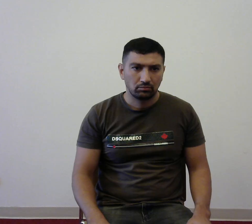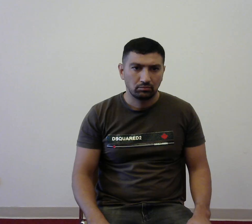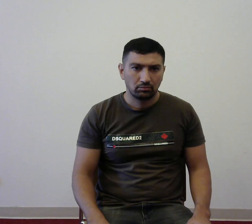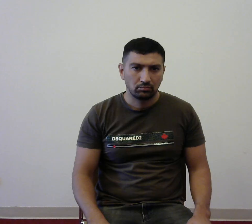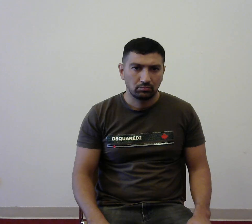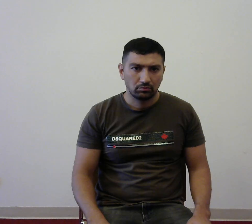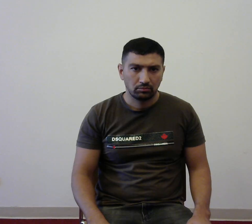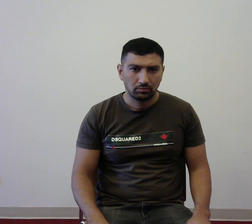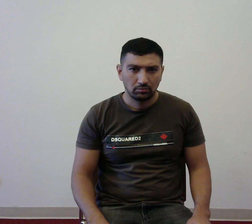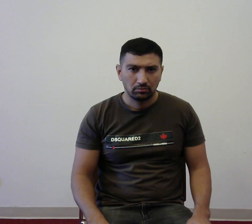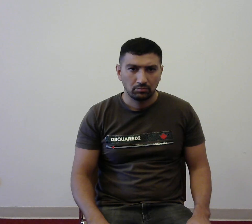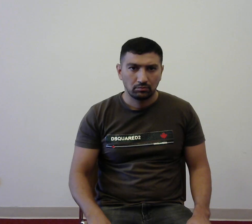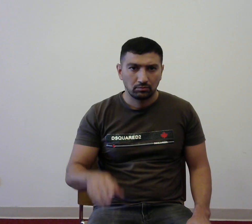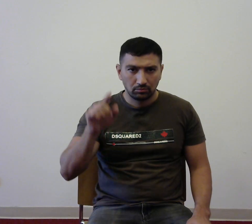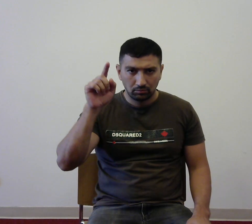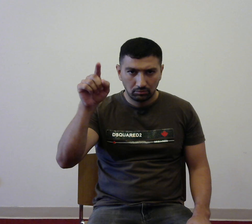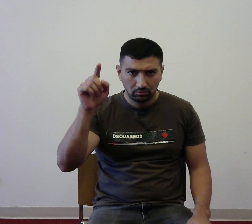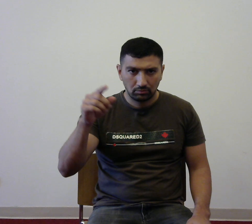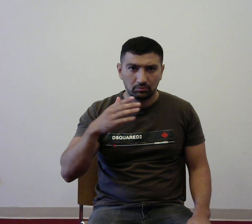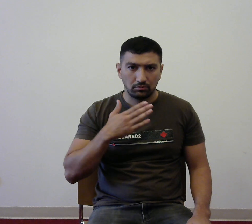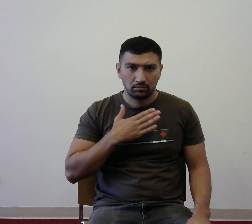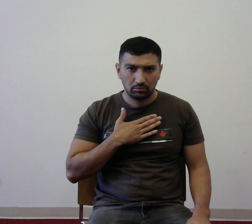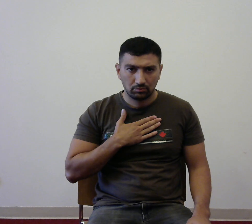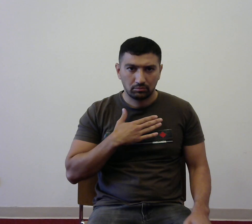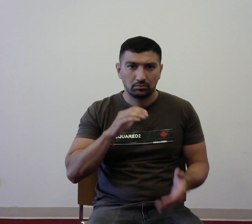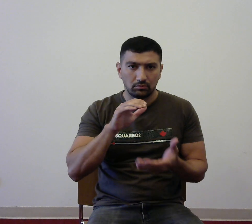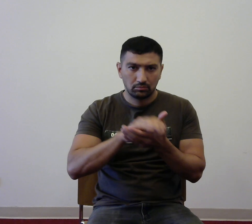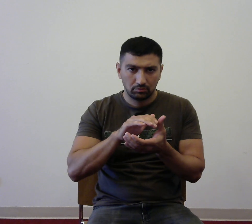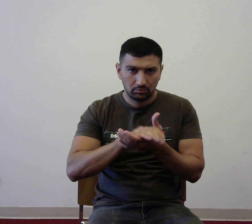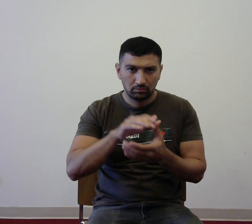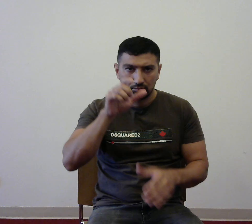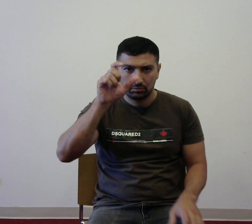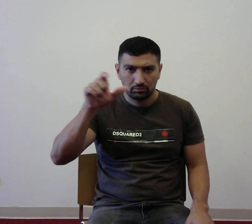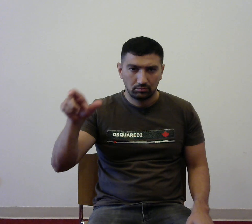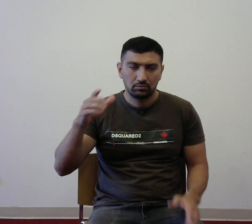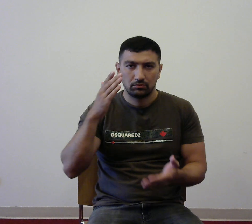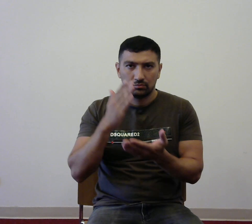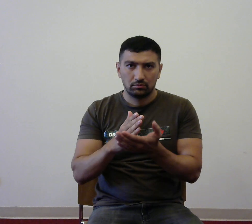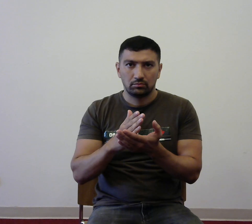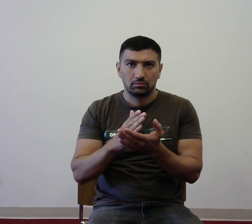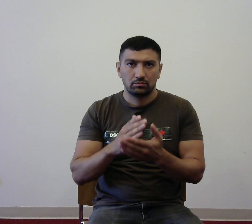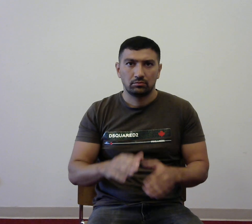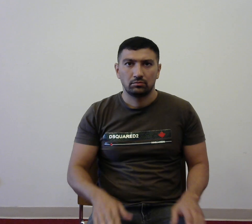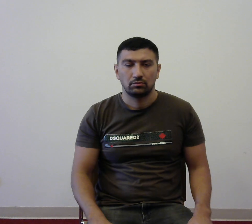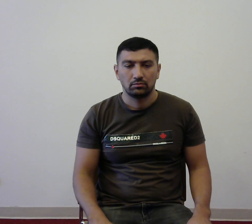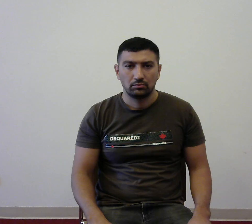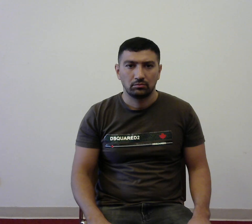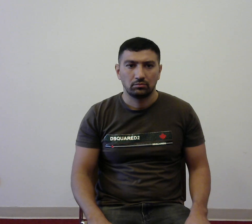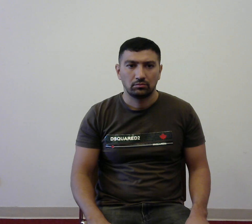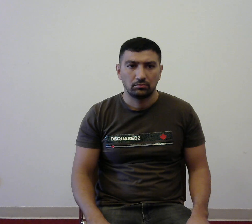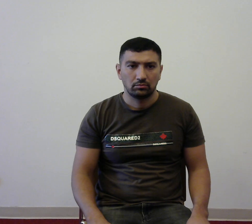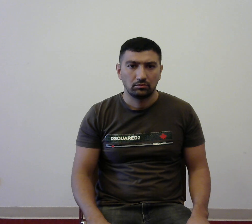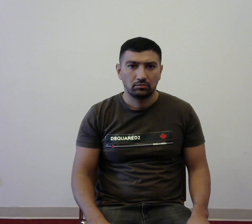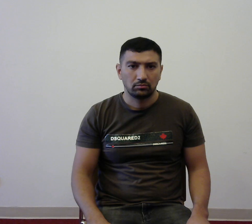Orda mənim tanıdığım insanlar var